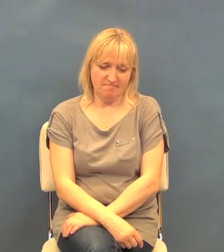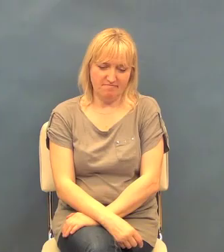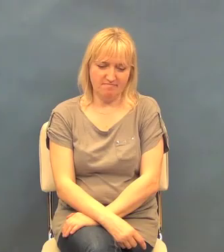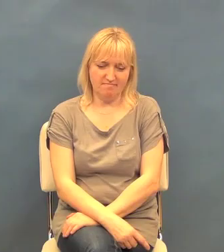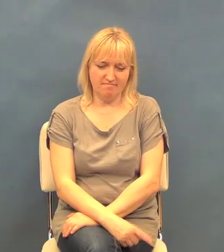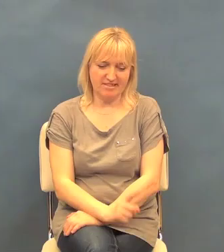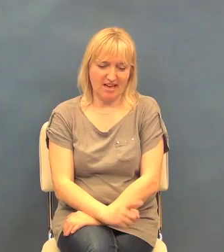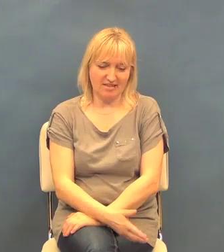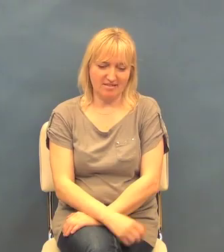Zakaz, no...